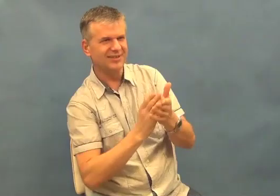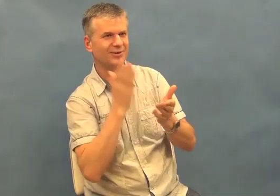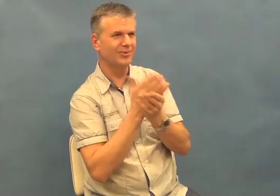Już.